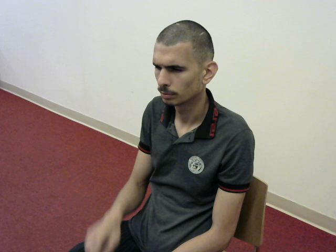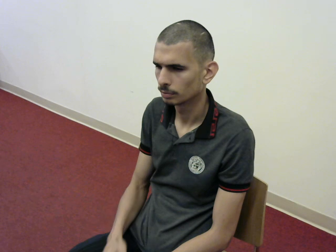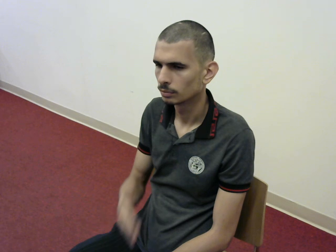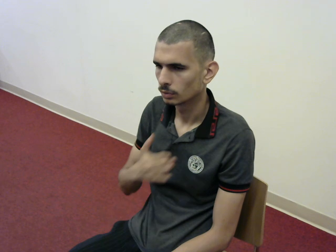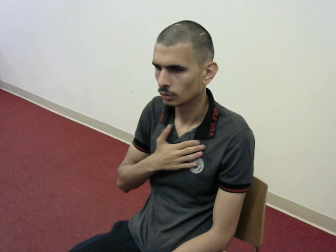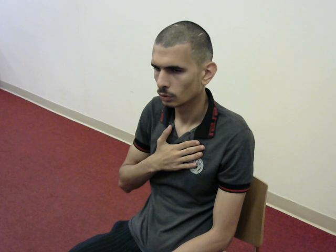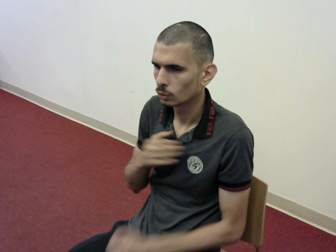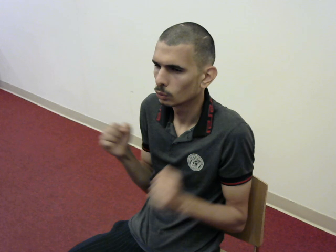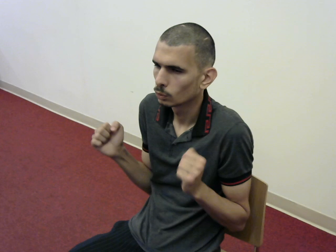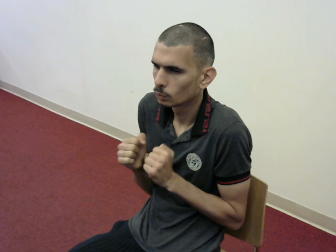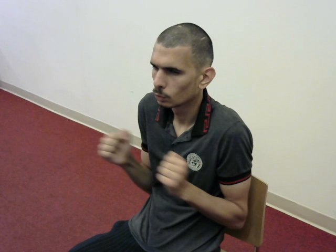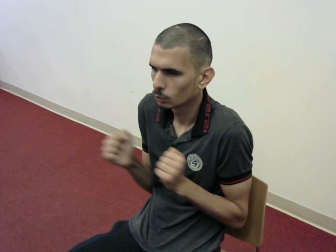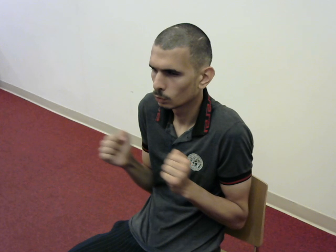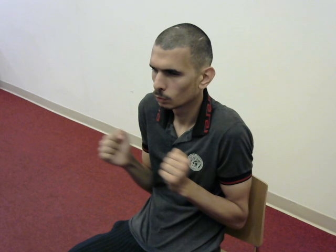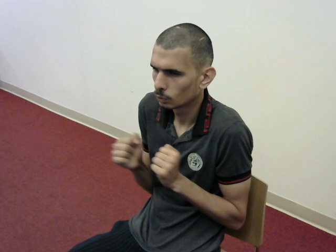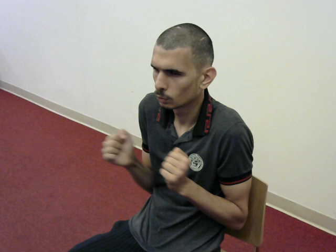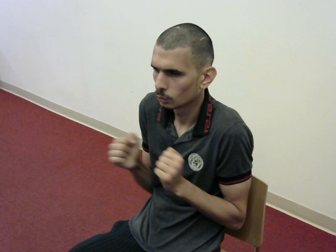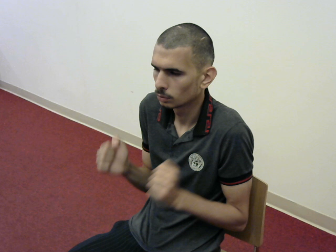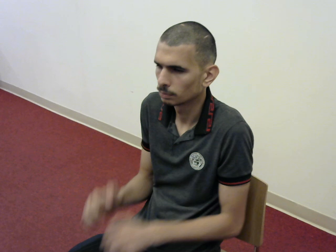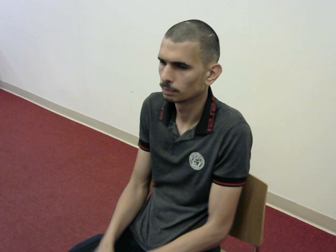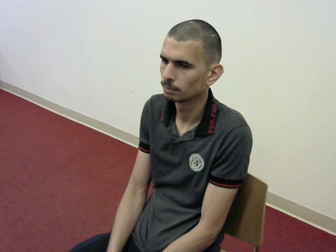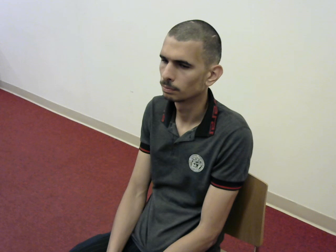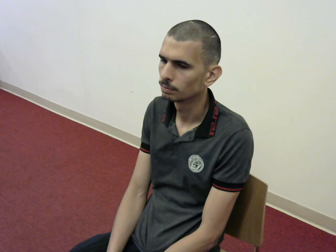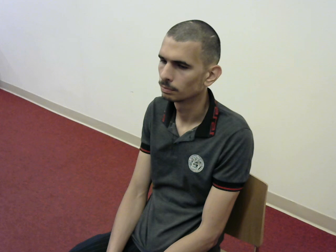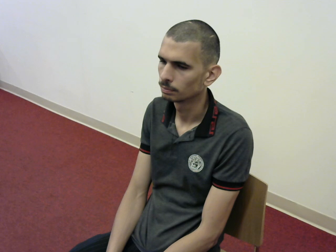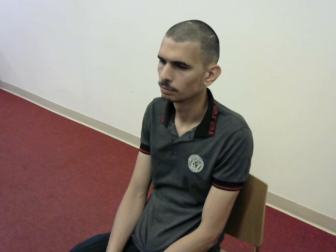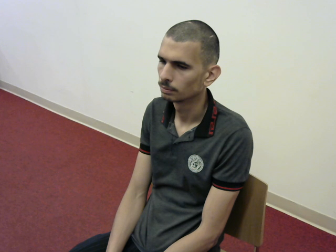Mənə soyuqdur